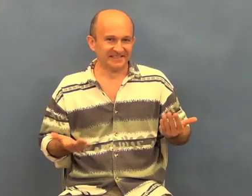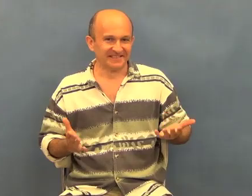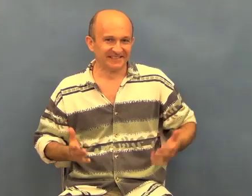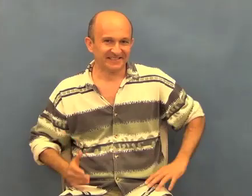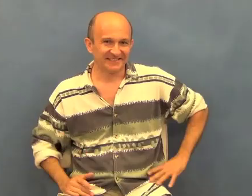Nie bardzo?